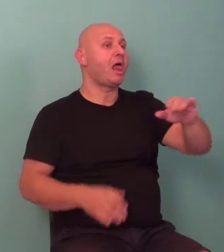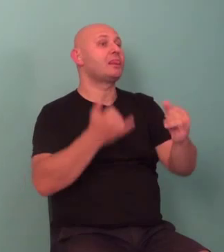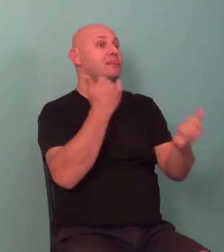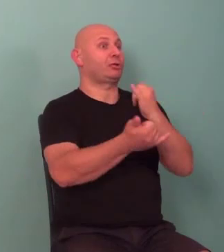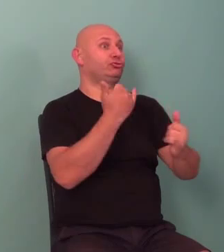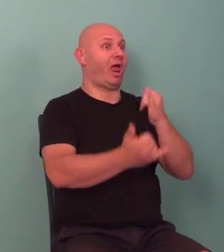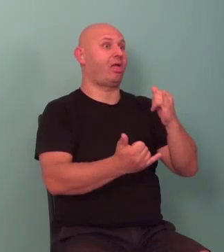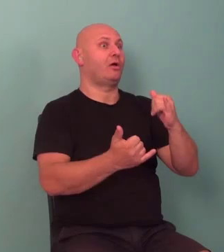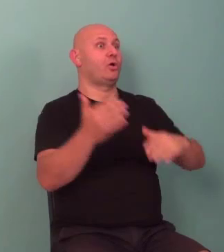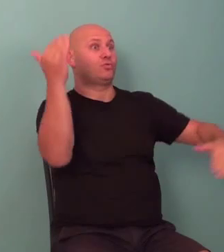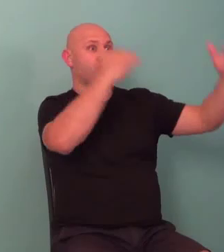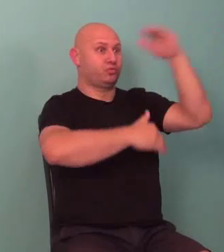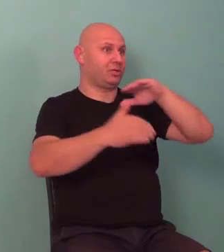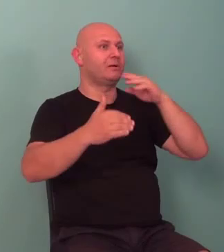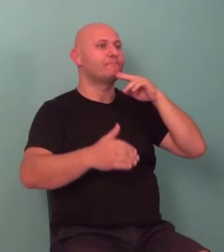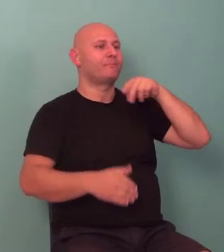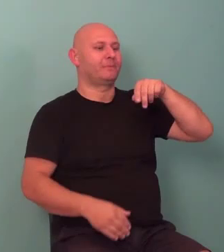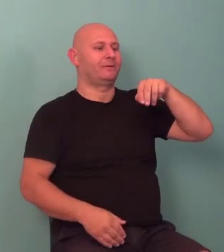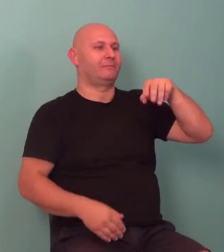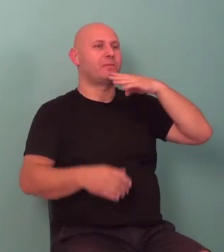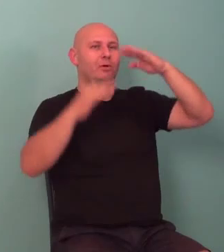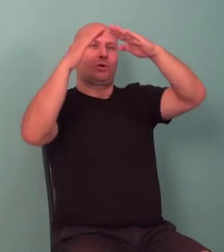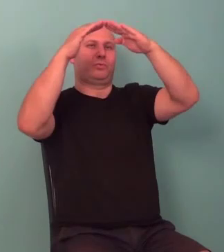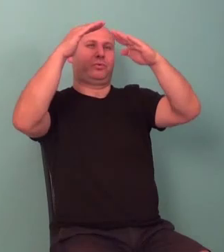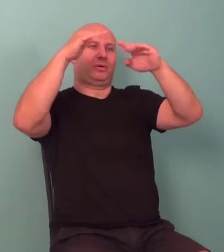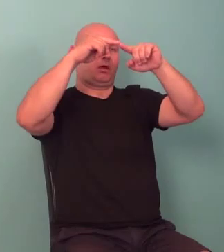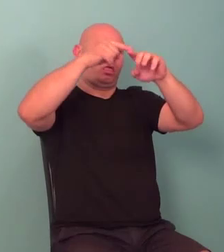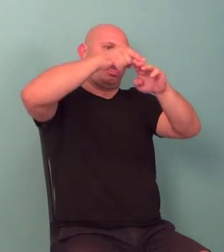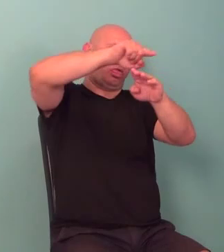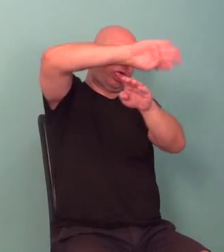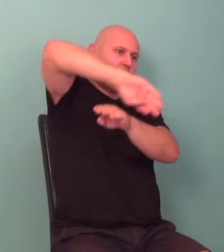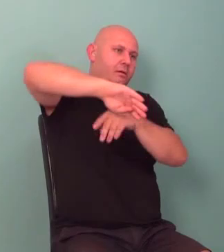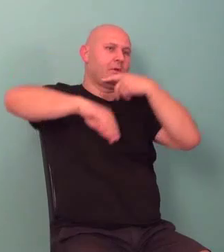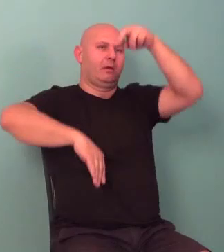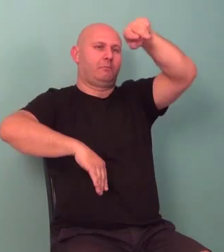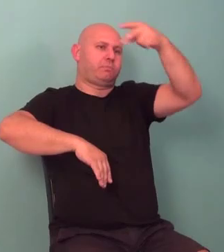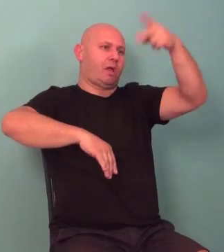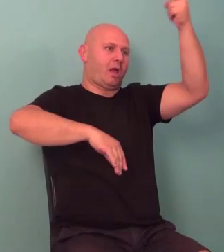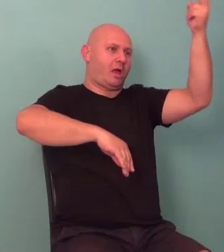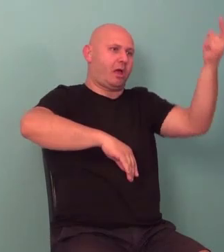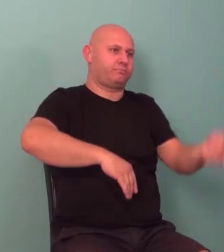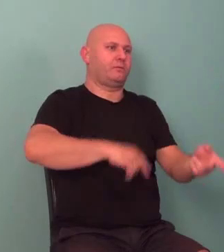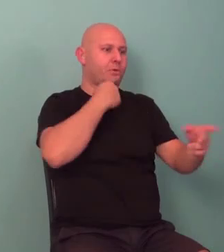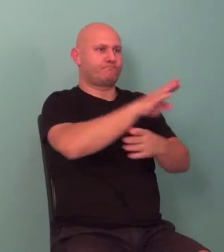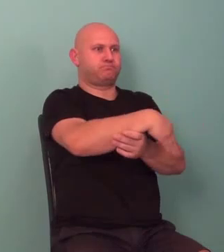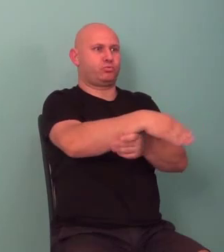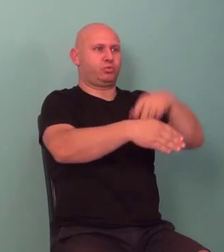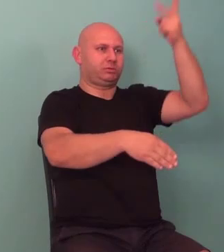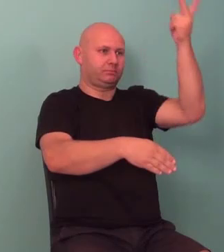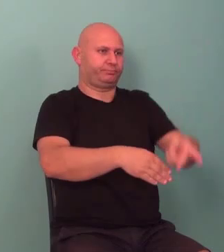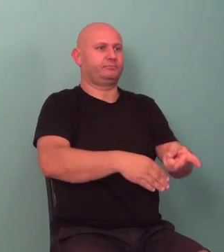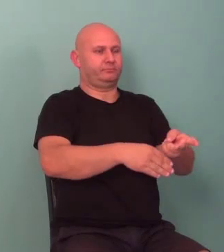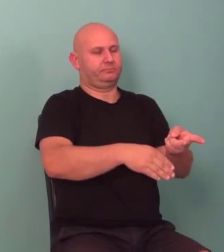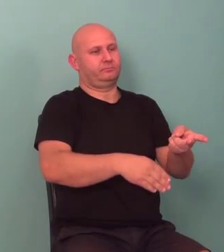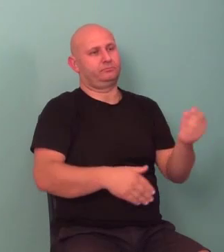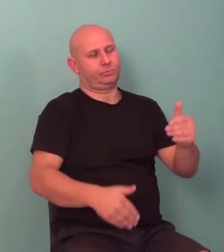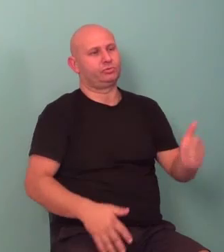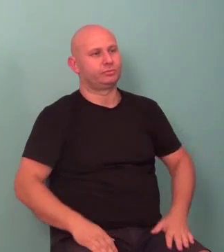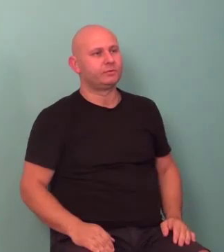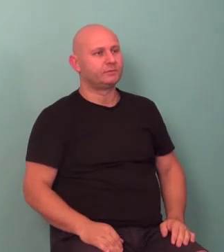Jeśli chodzi o góry, to jest czasem idzie się szlakiem i z boku jest przepaść, można w nią spaść.